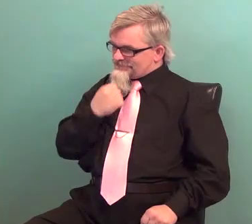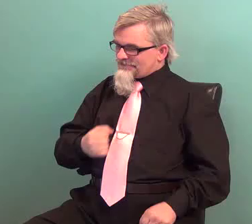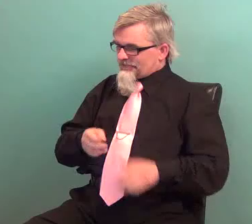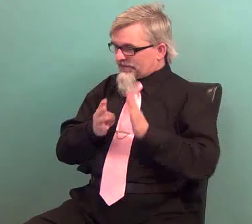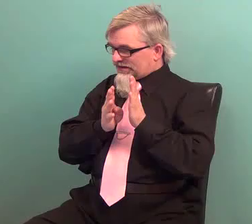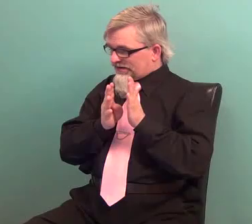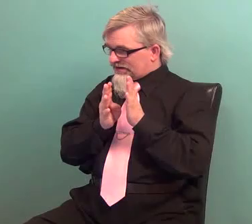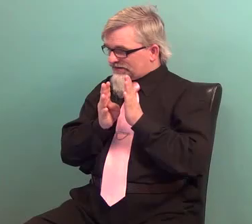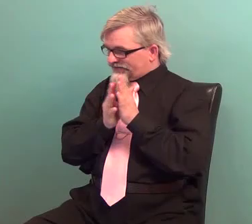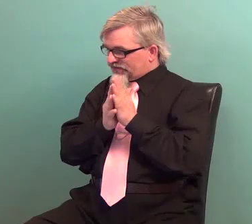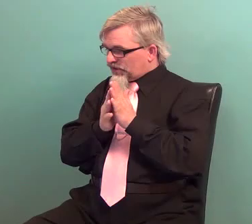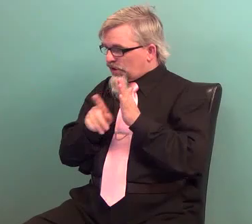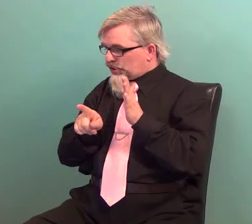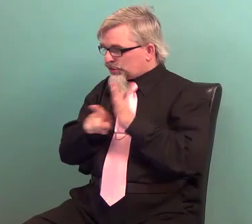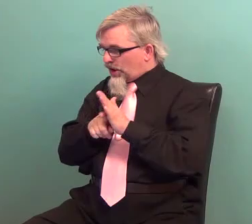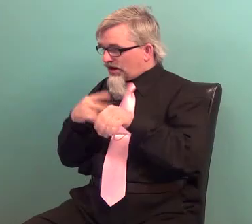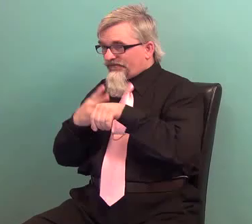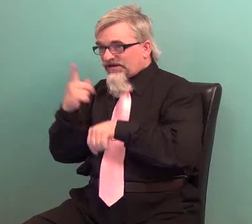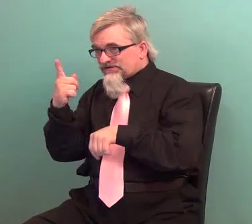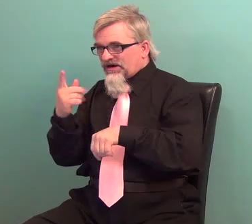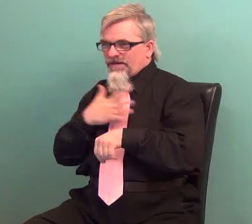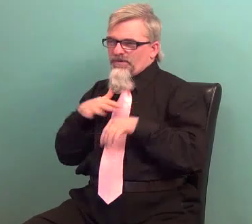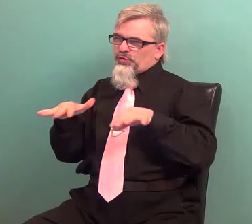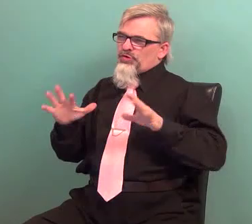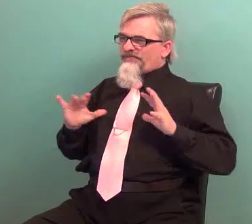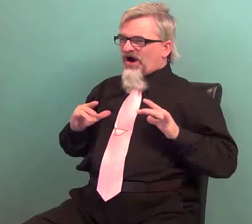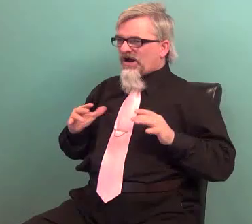Od dziewiętnastego do dwudziestego pierwszego mam dużo wolnego.